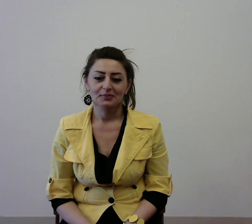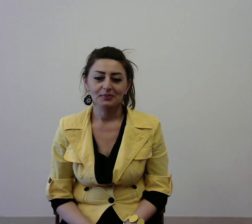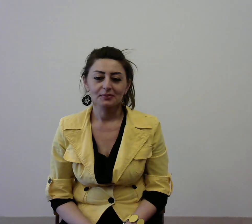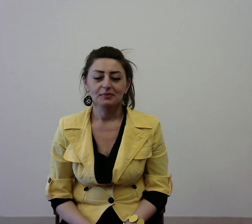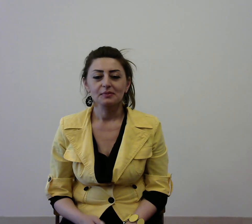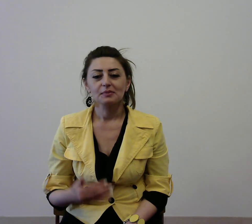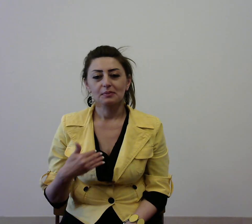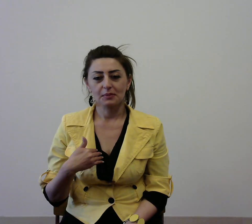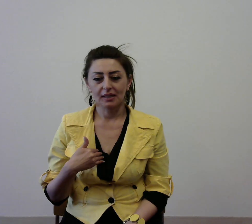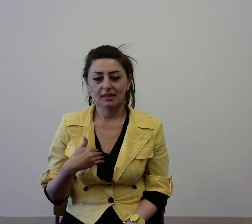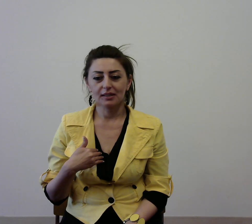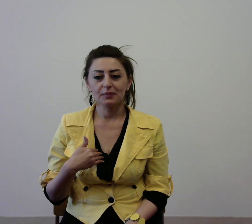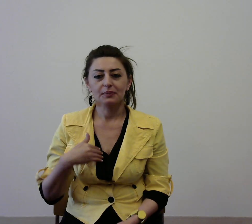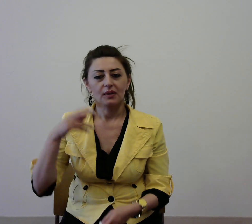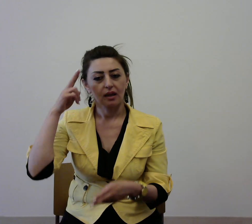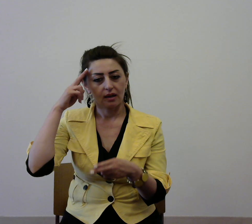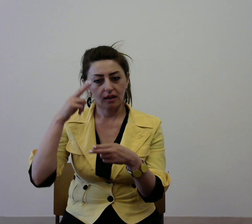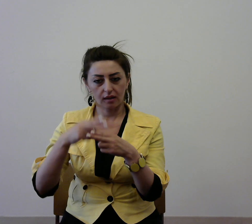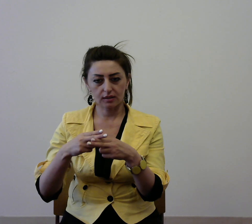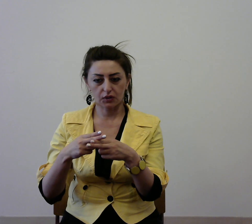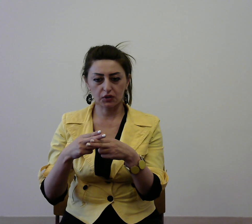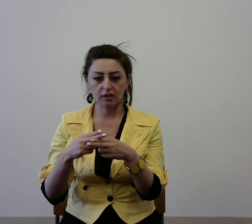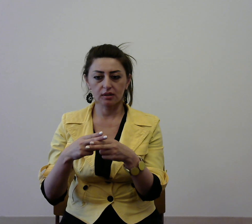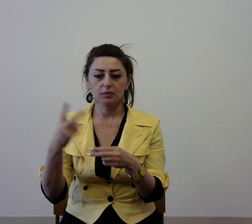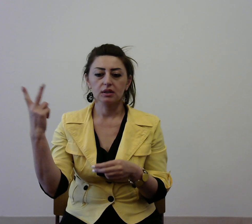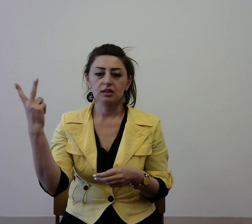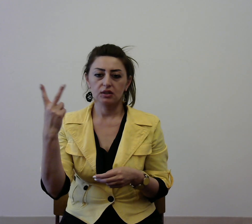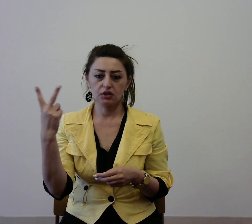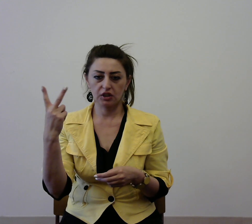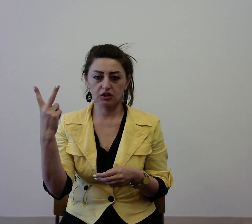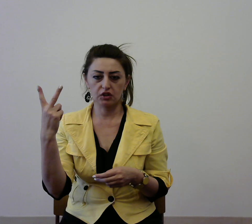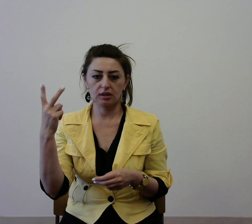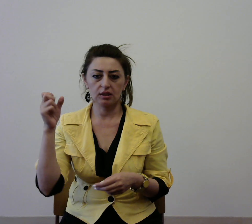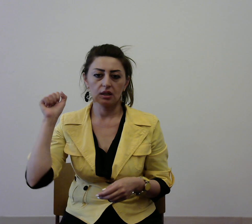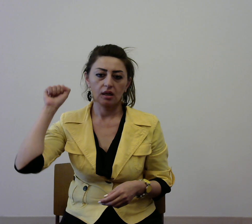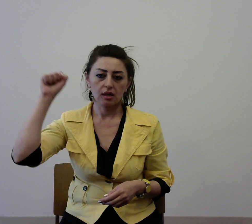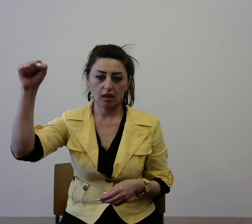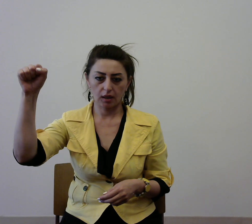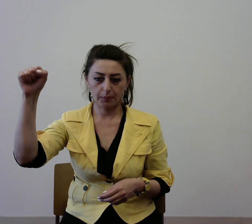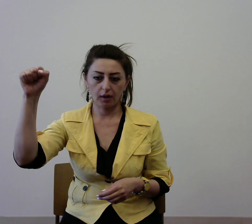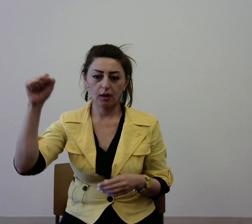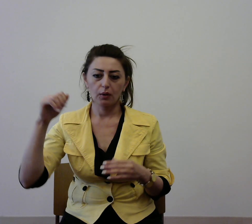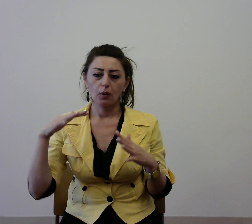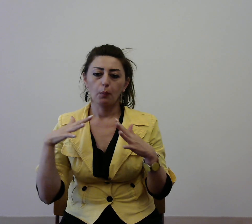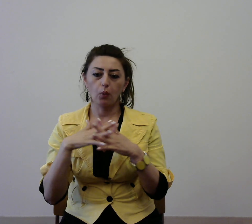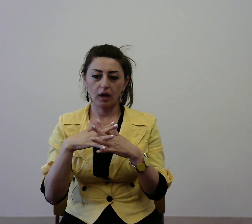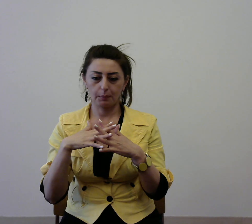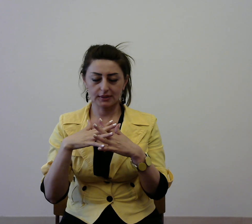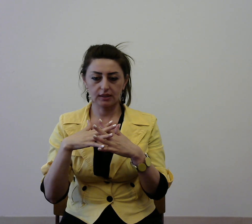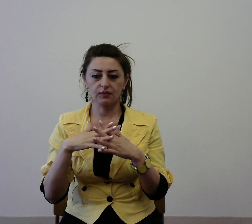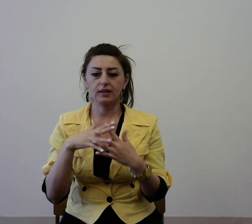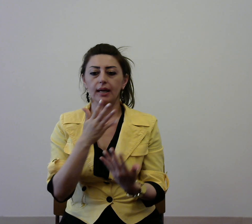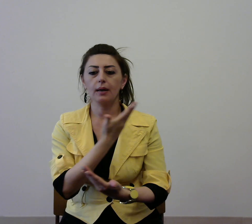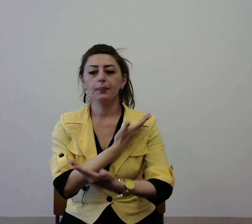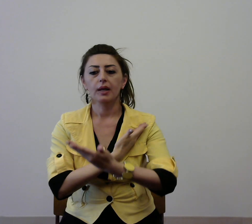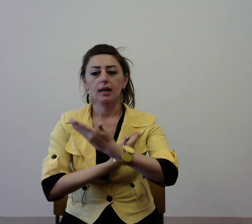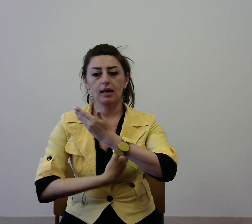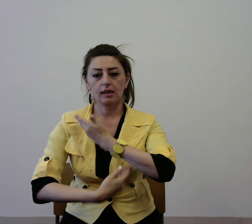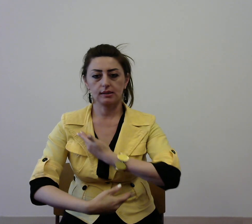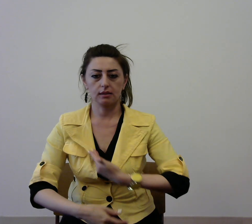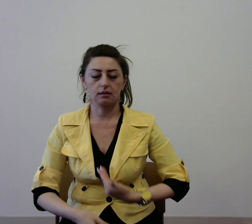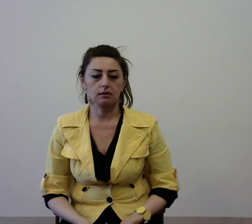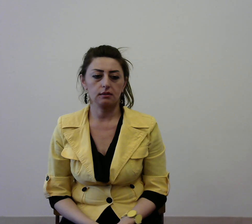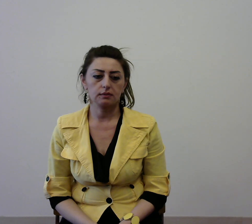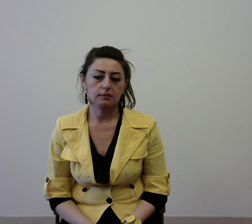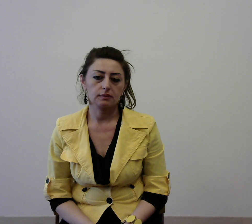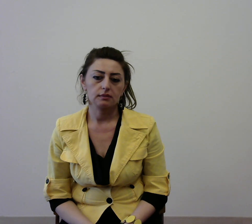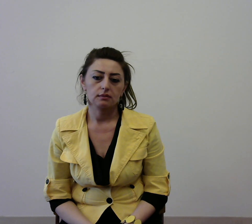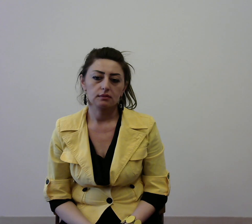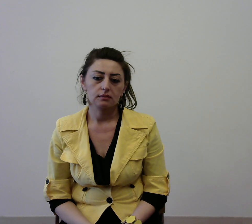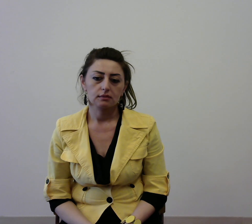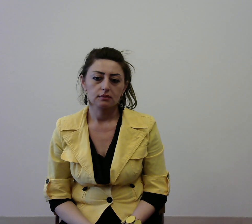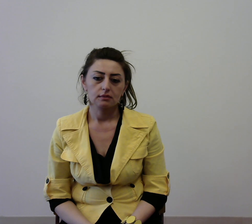Mənim qardaşım 2-ci Qarabağ müharibəsinin qazisidir